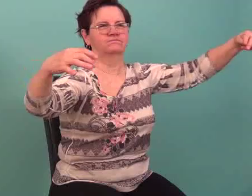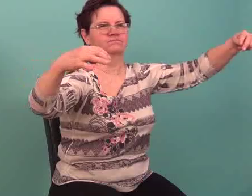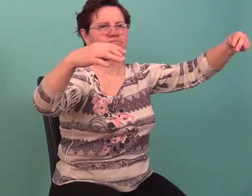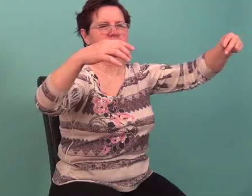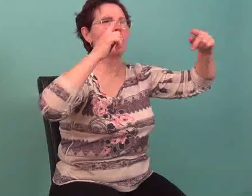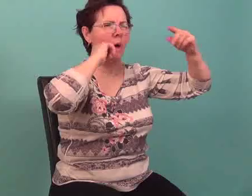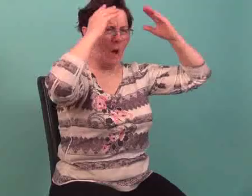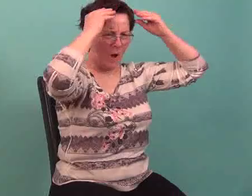Chłopiec miał kapelusz z szerokim rondem.